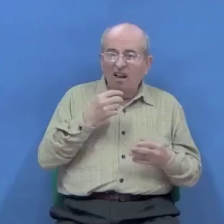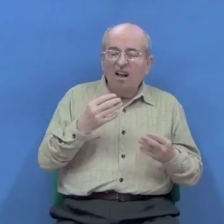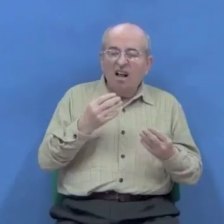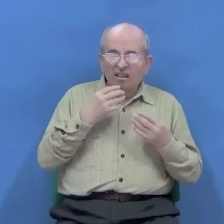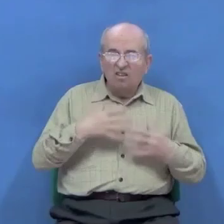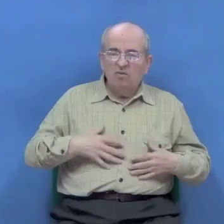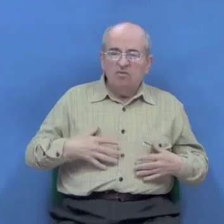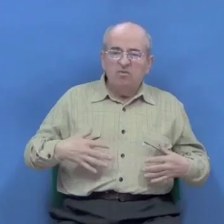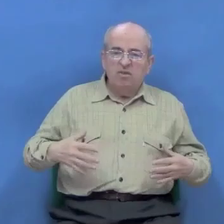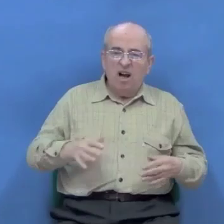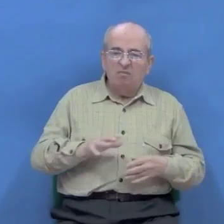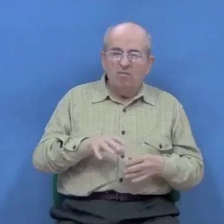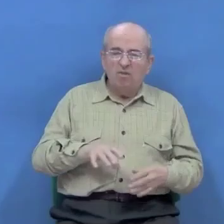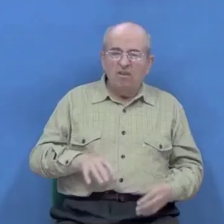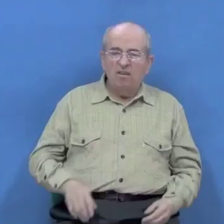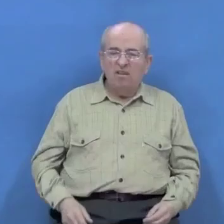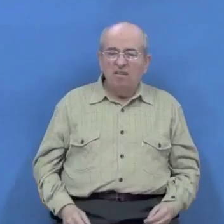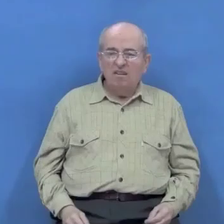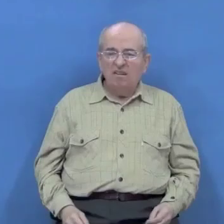Od jedzenia hamburgerów się tyje.